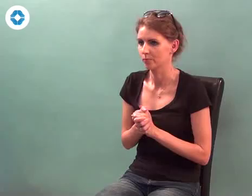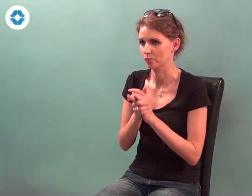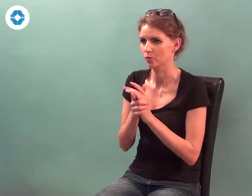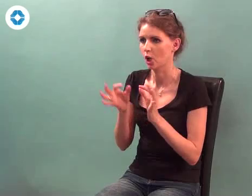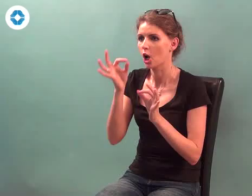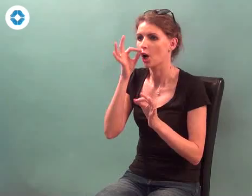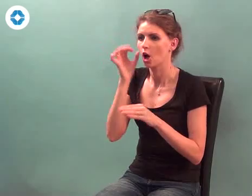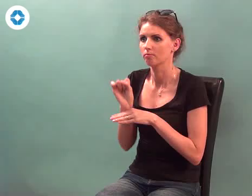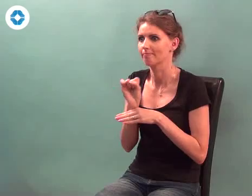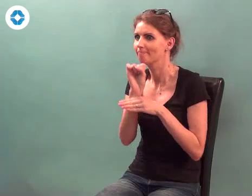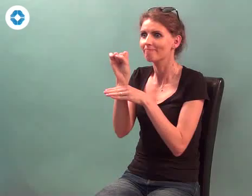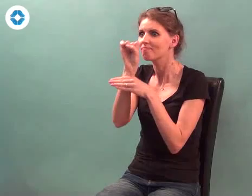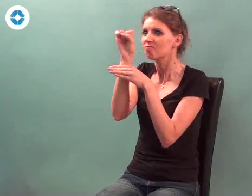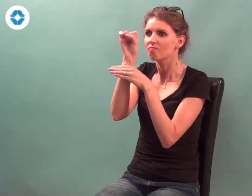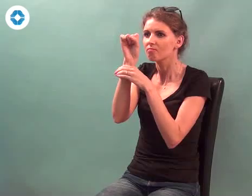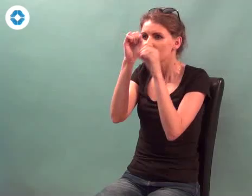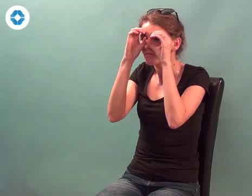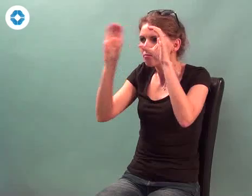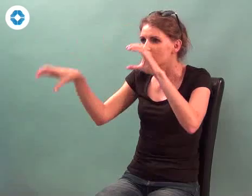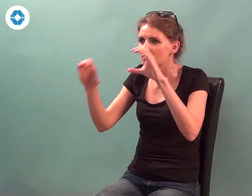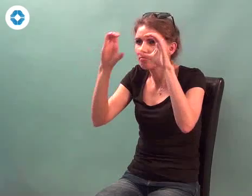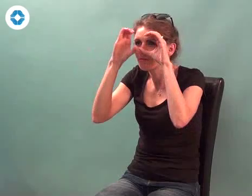Kot wyciąga wysoko głowę, bierze lornetkę i patrzy przez nią.